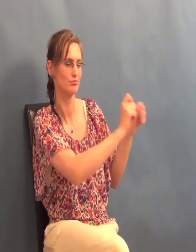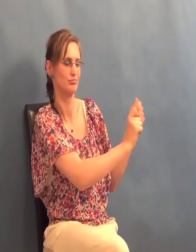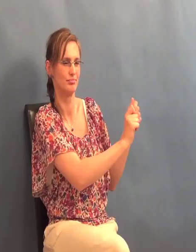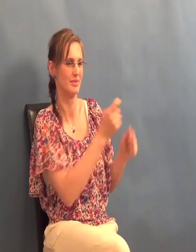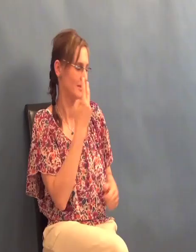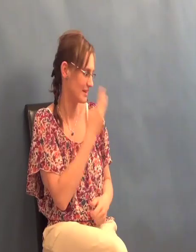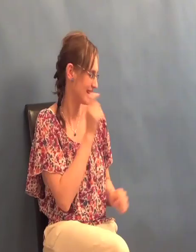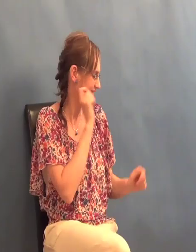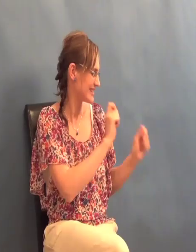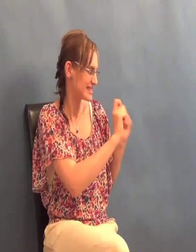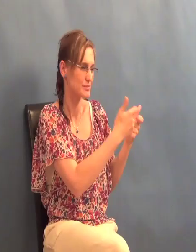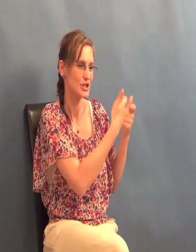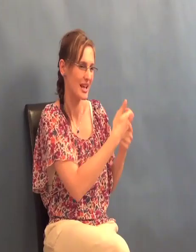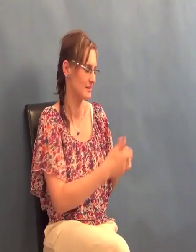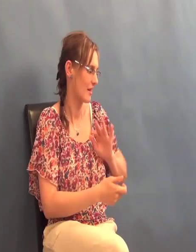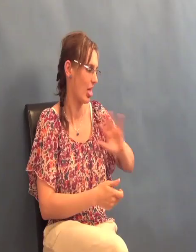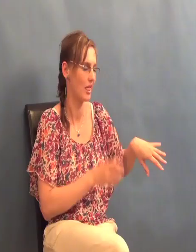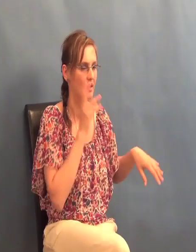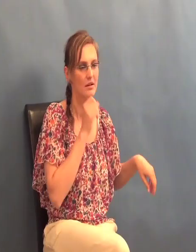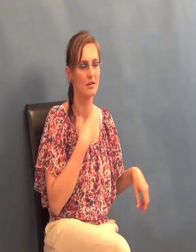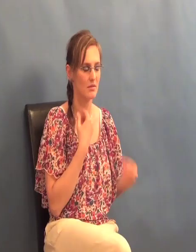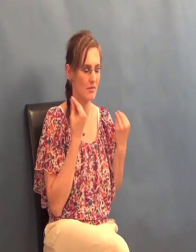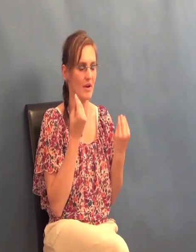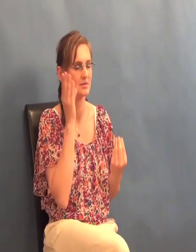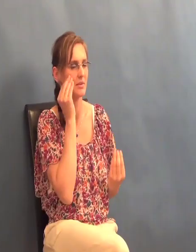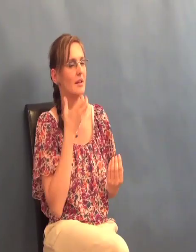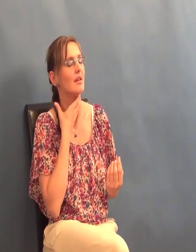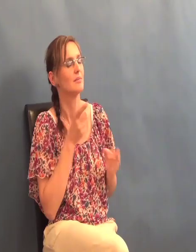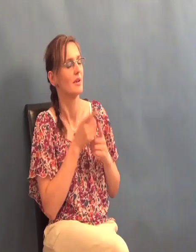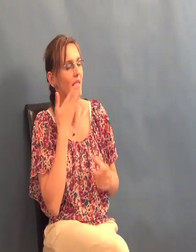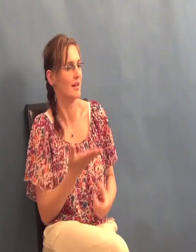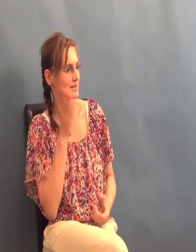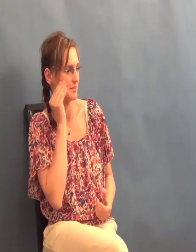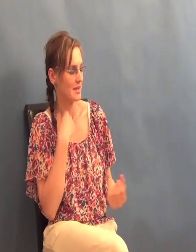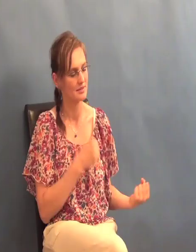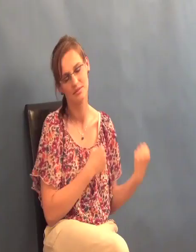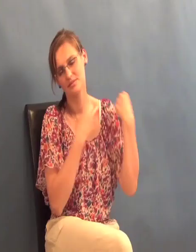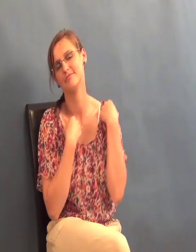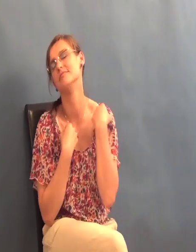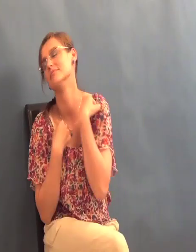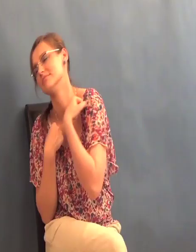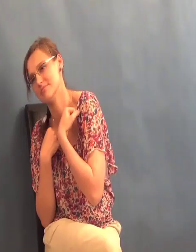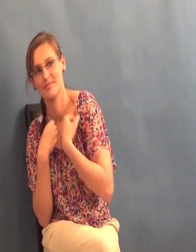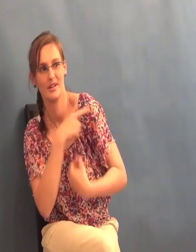Ten zegar dzwoni, hałasuje, przeszkadza, więc Myszka Miki patrzy na niego, ale ignoruje go, bo bardzo chce zasnąć i przewraca się na drugi bok.